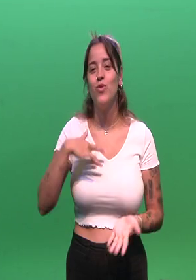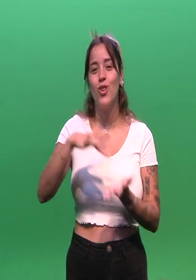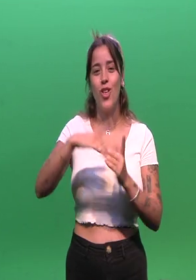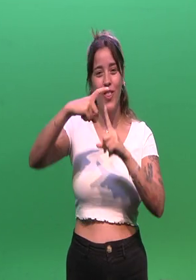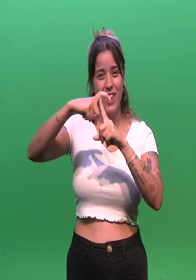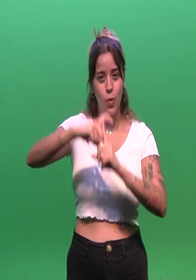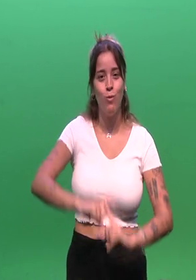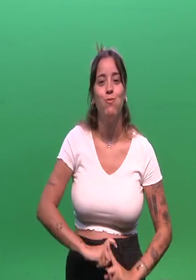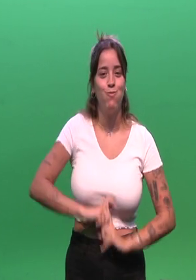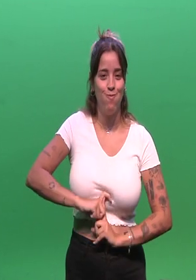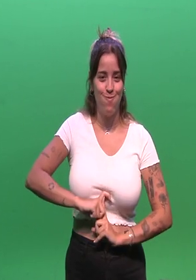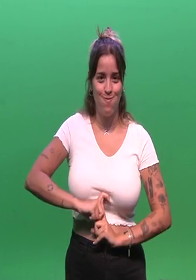Porto un DIU.